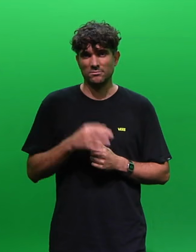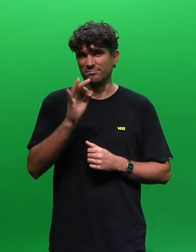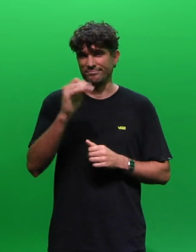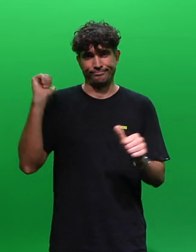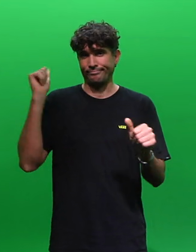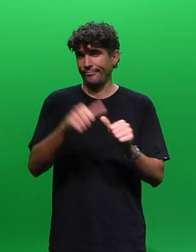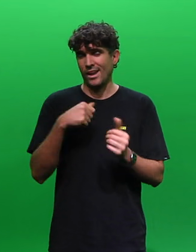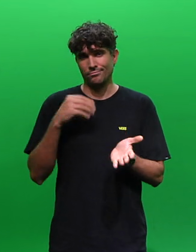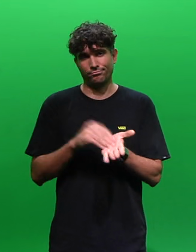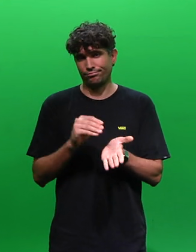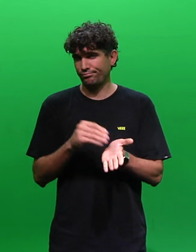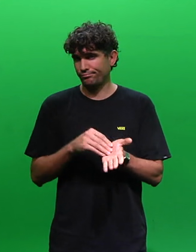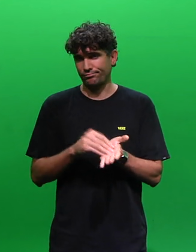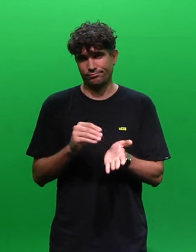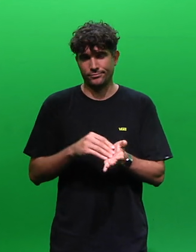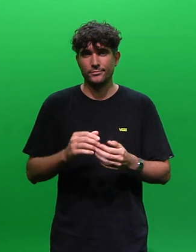Sí, m'ha passat moltes vegades.